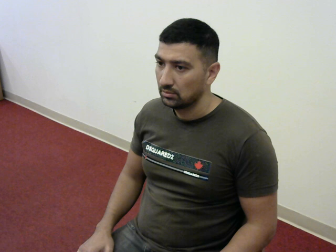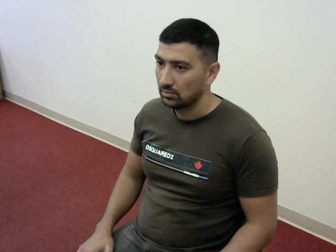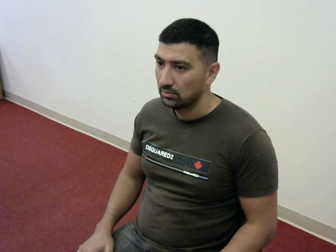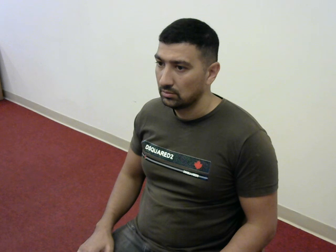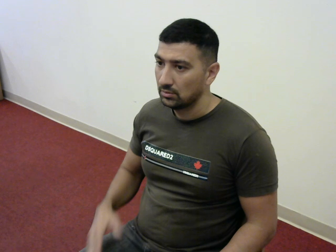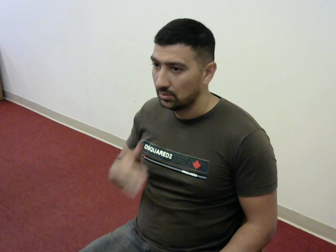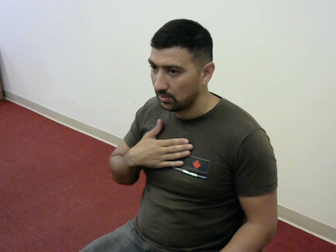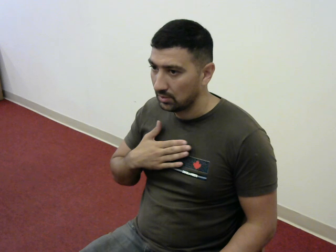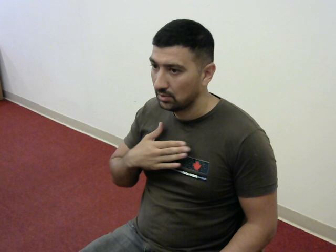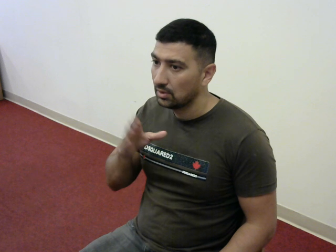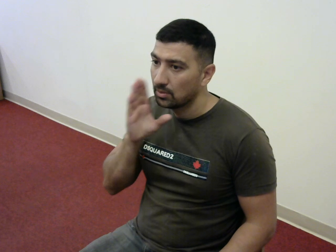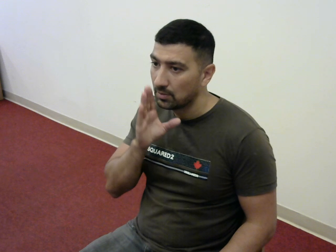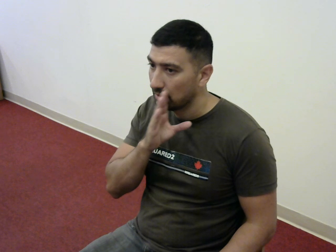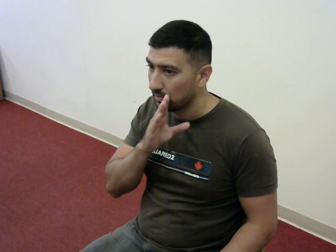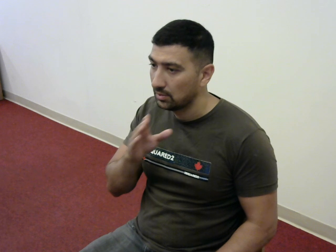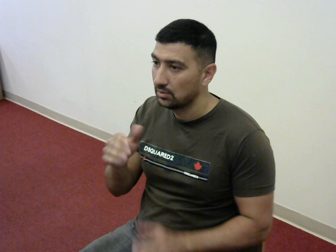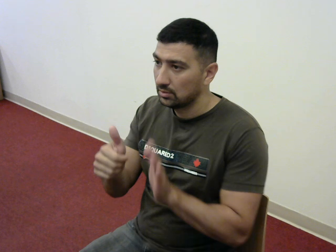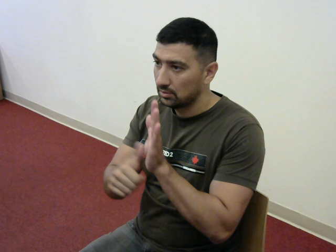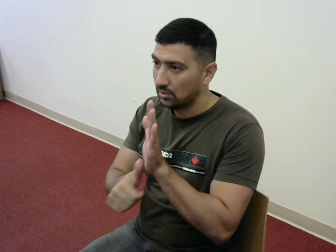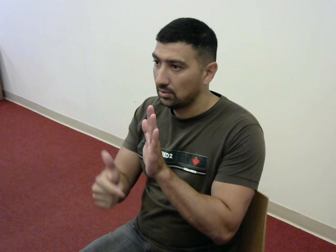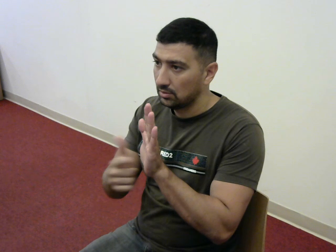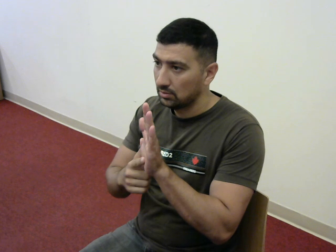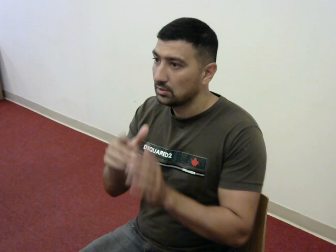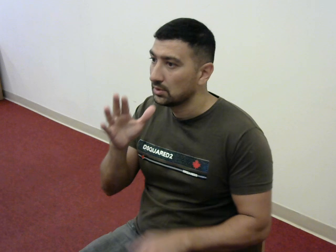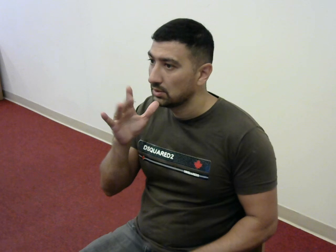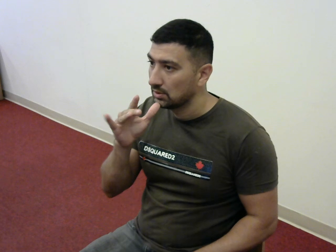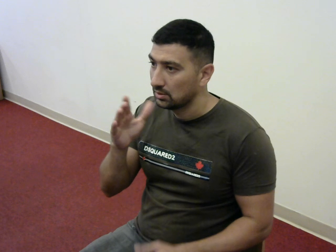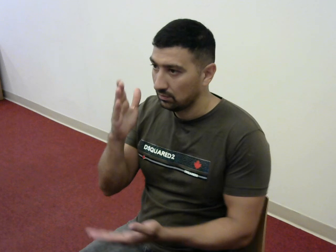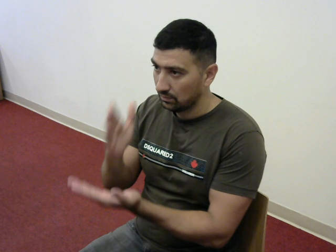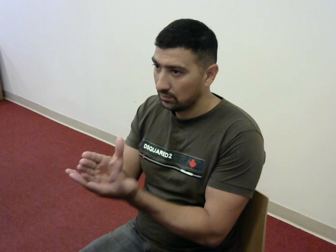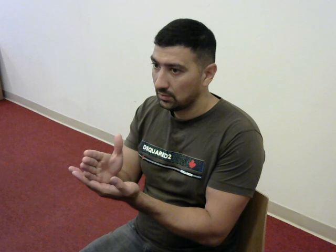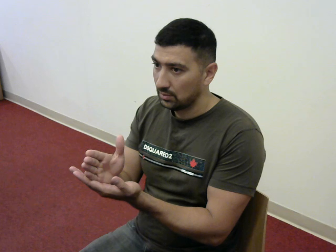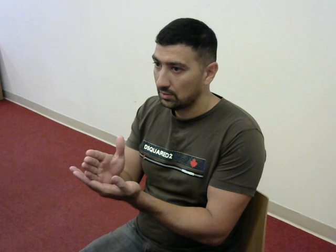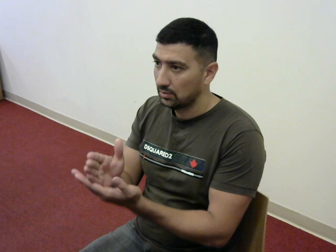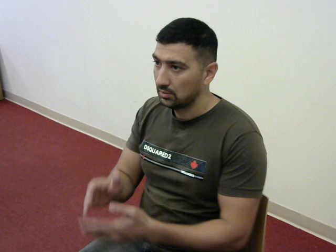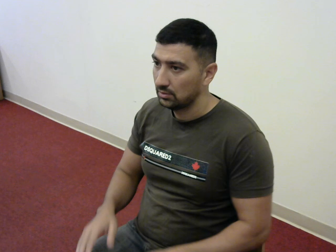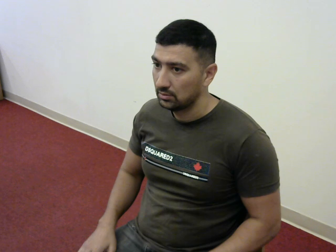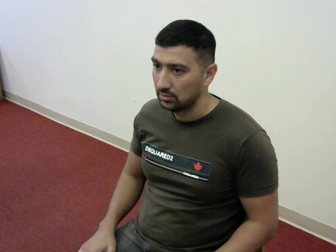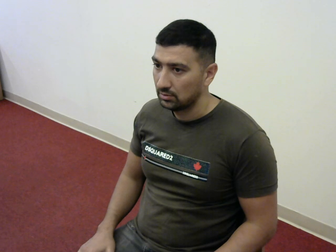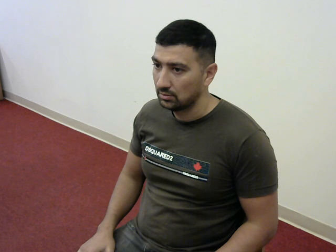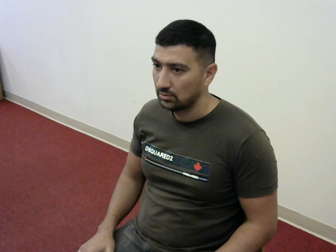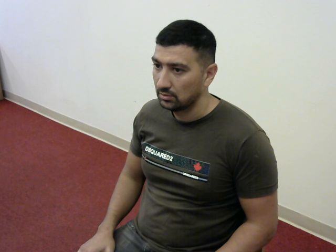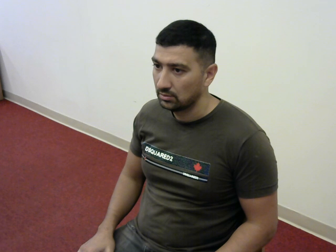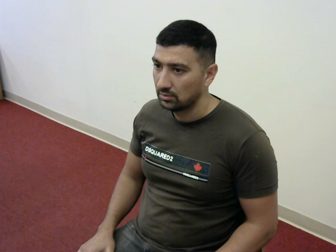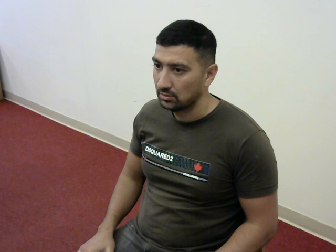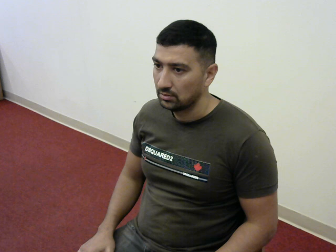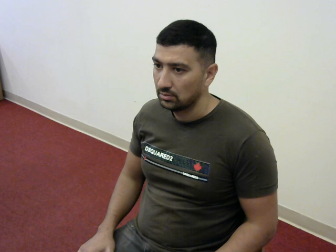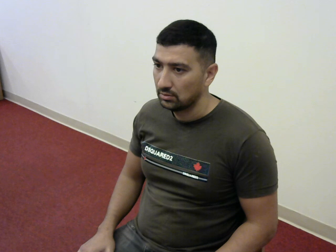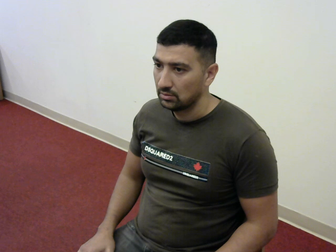Mənim anamın 67 yaşı var